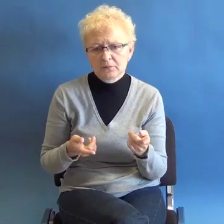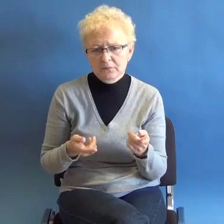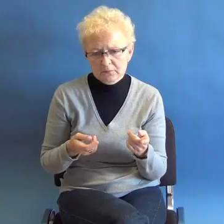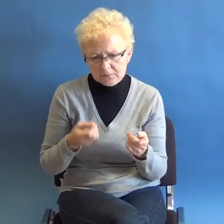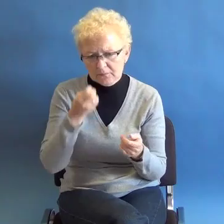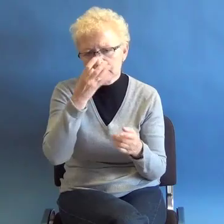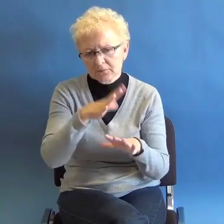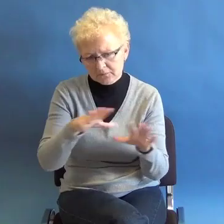Tam są wszędzie kwiaty.